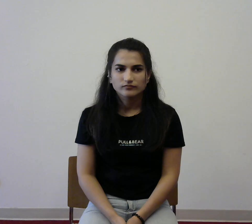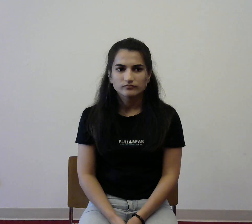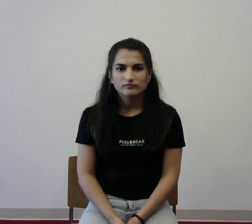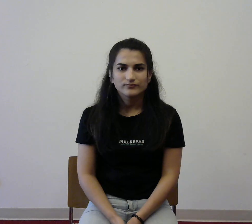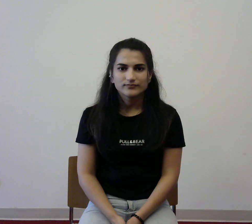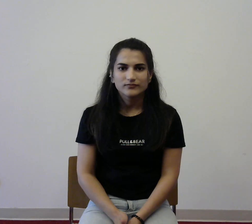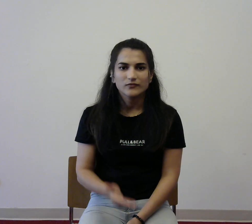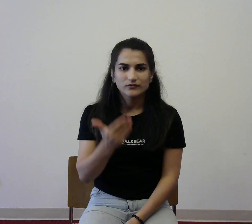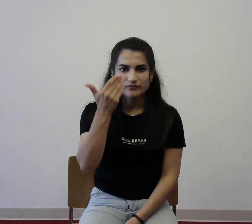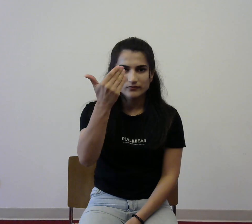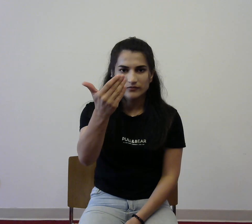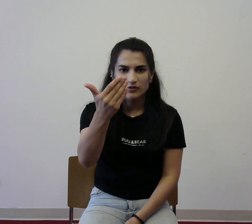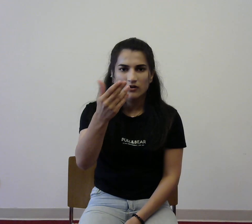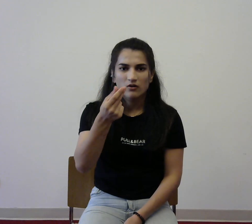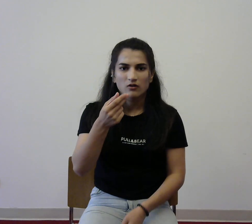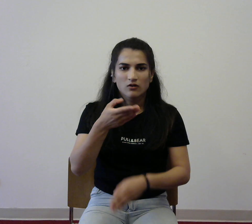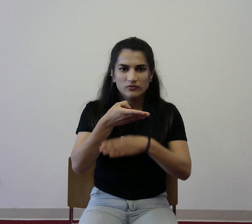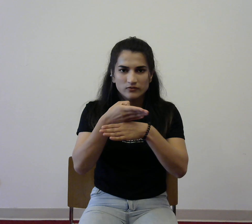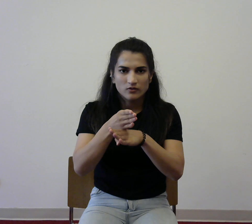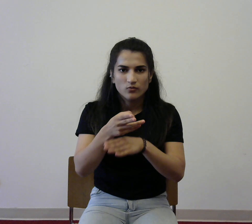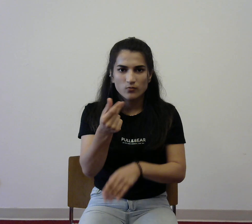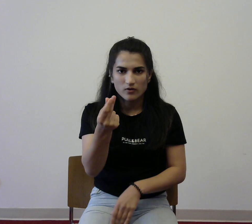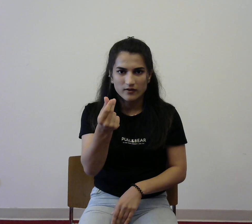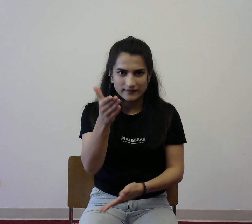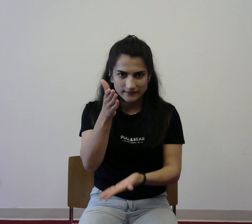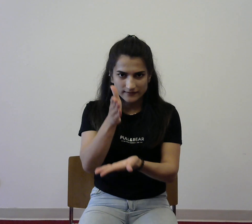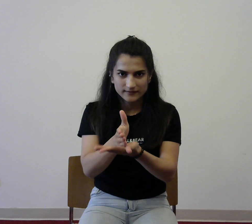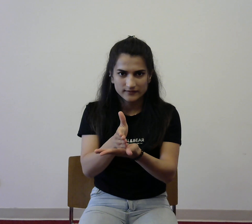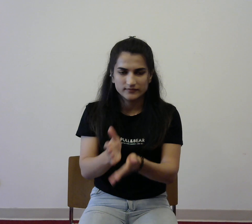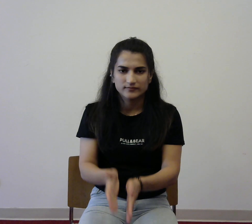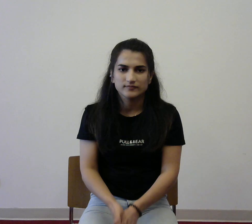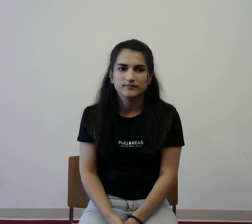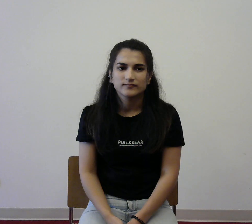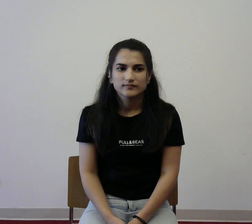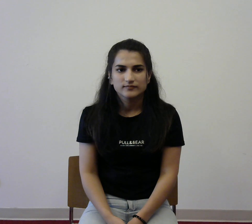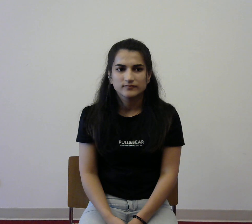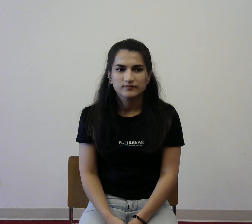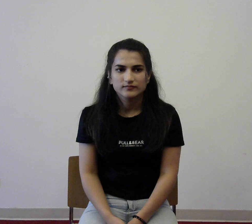Sizdə xırda pul varmı?